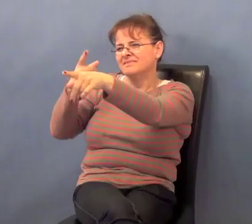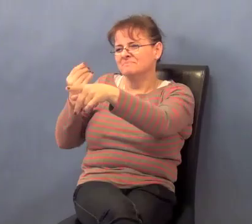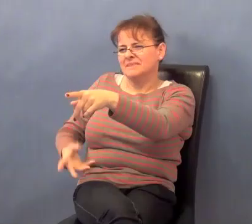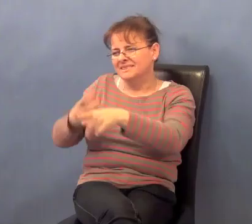Jesteś sprytna!